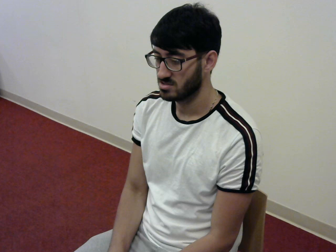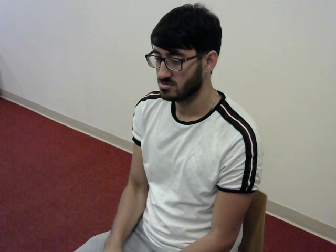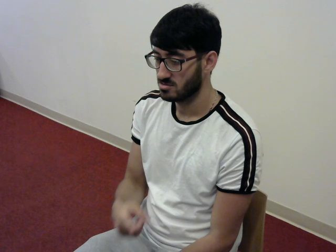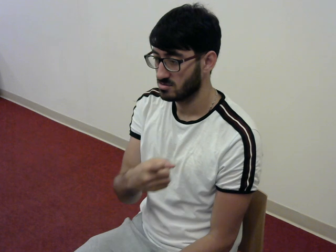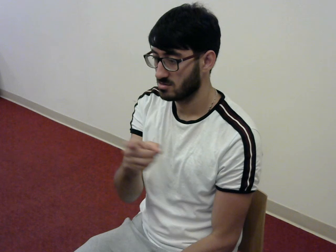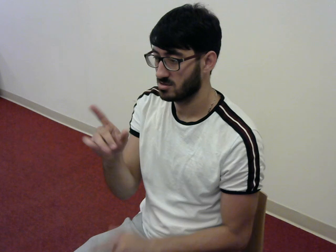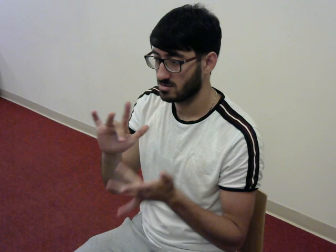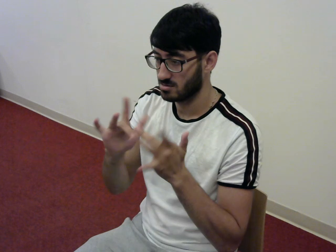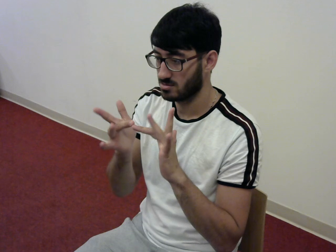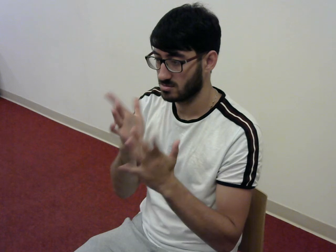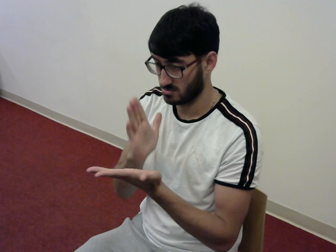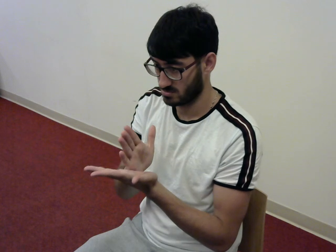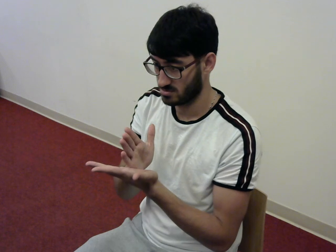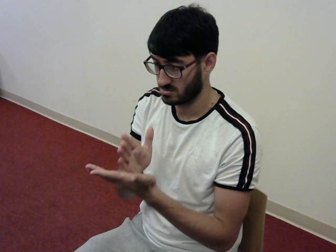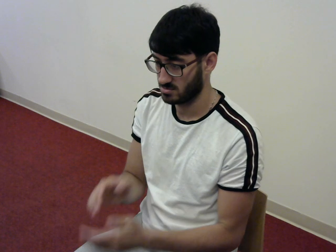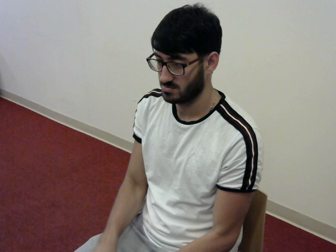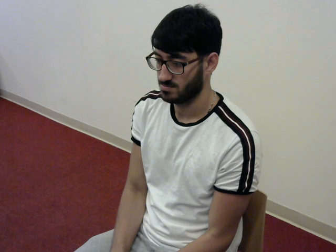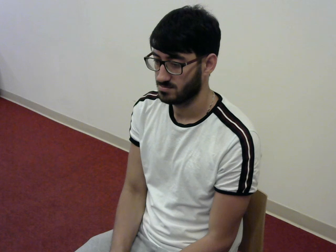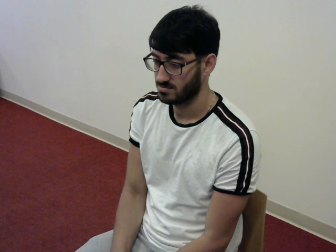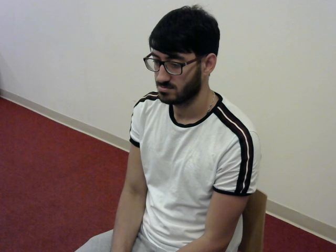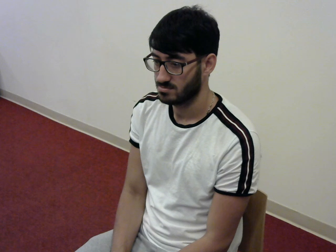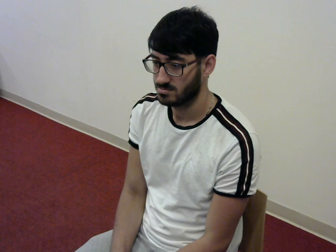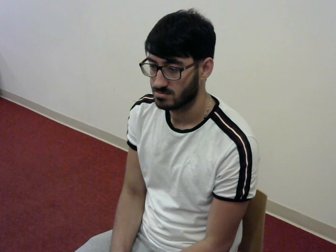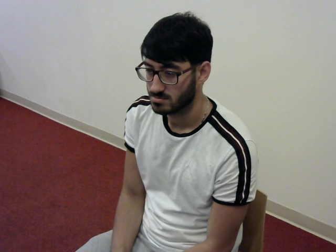Sizdə internet varmı?